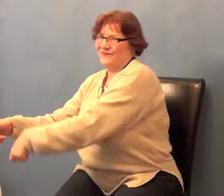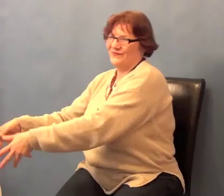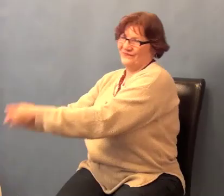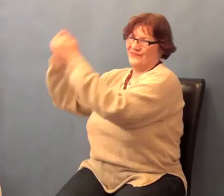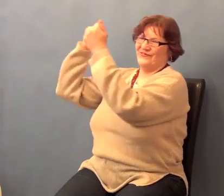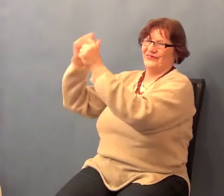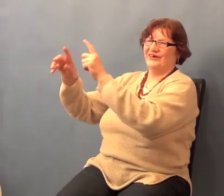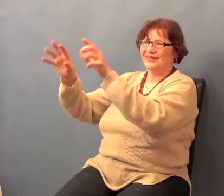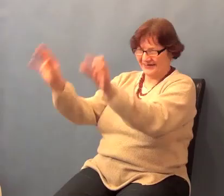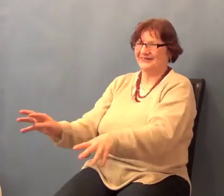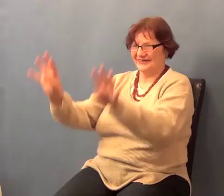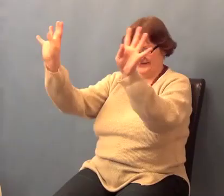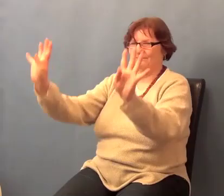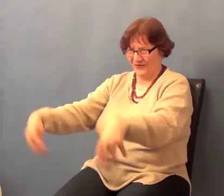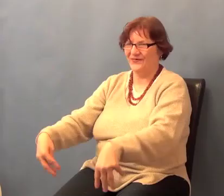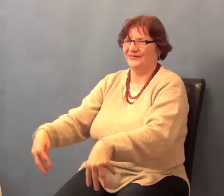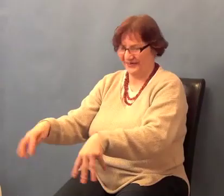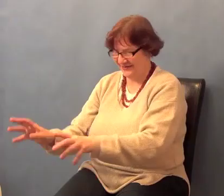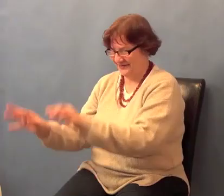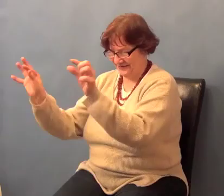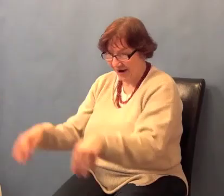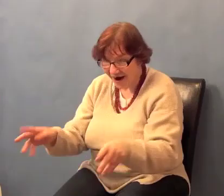Wziął płot.